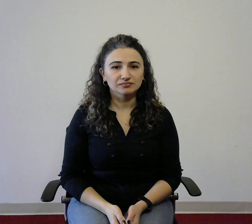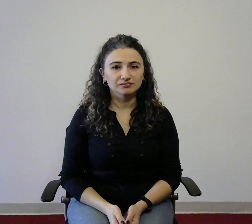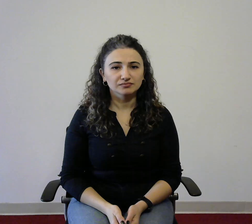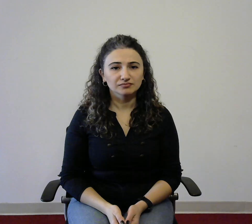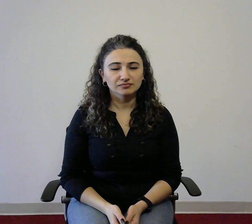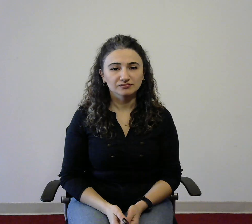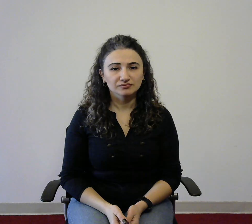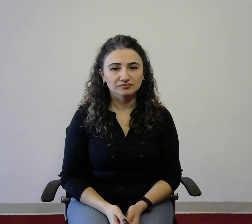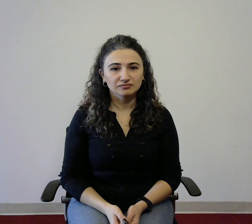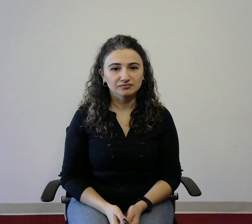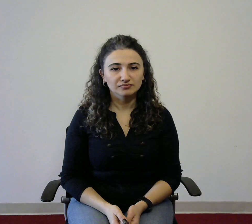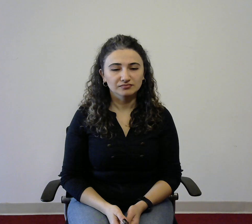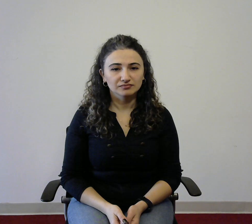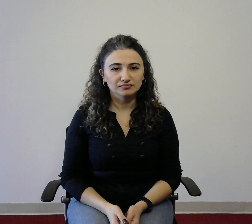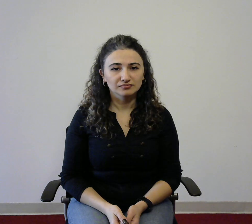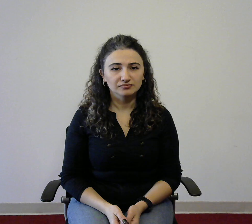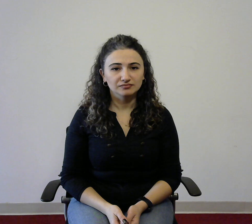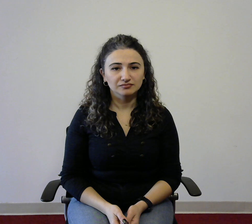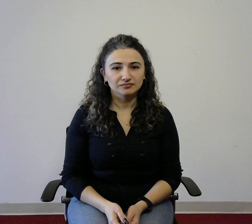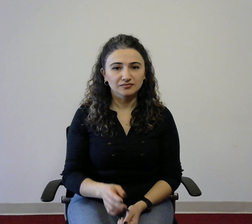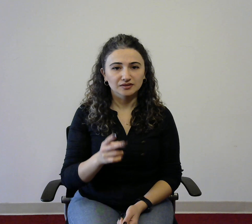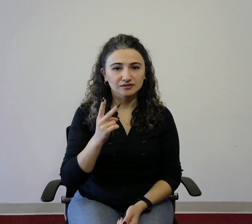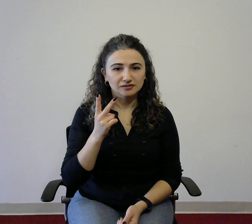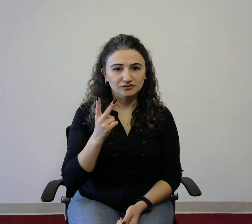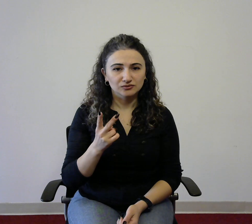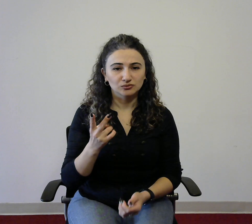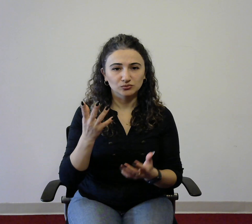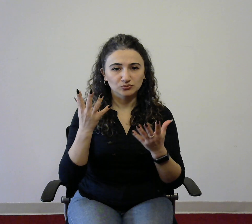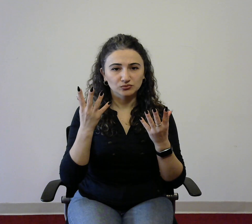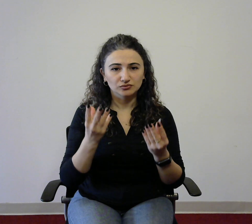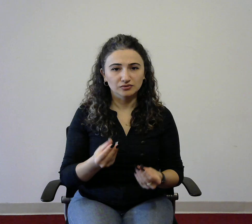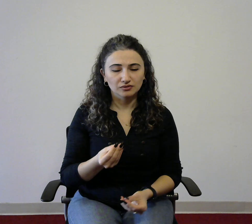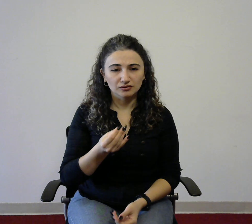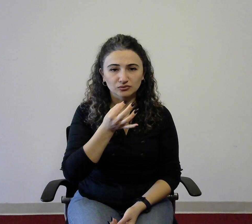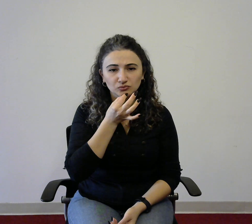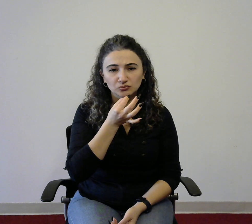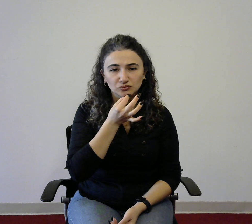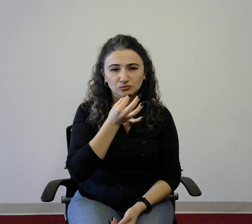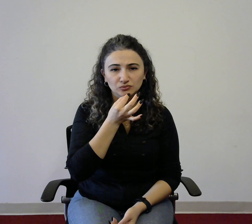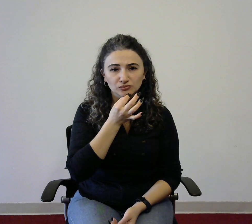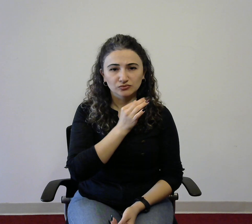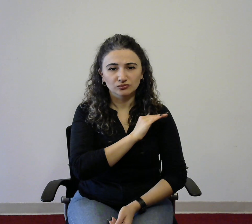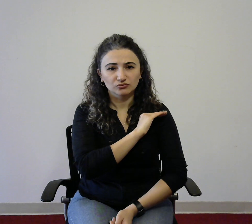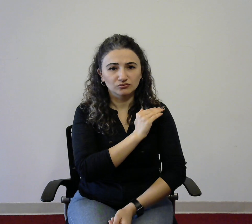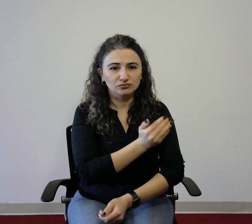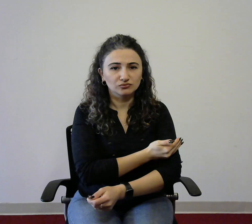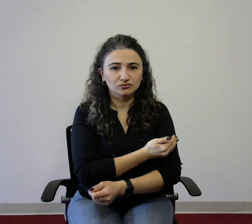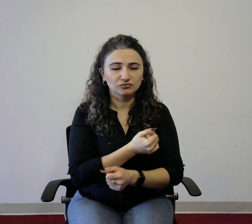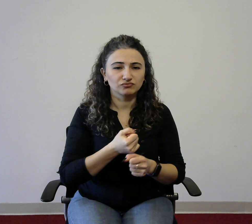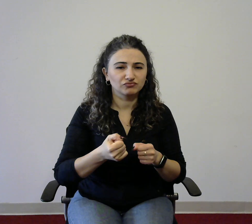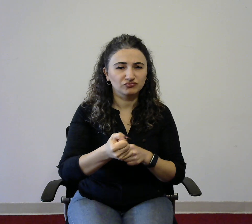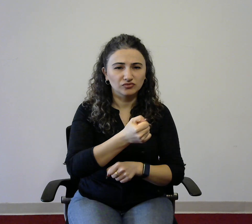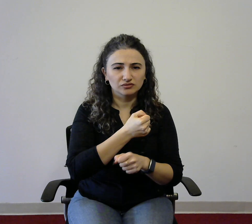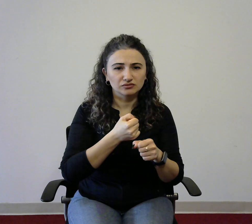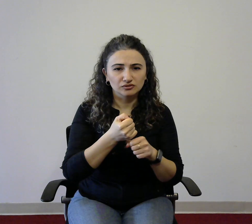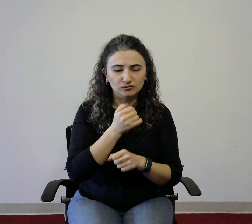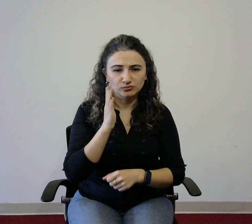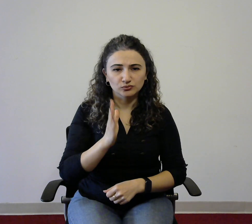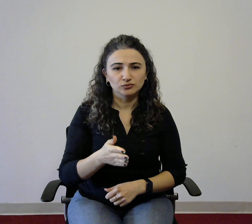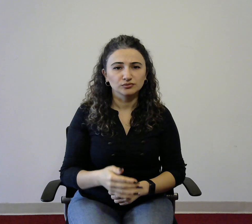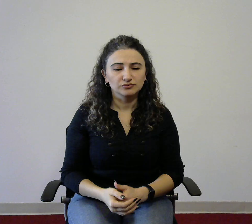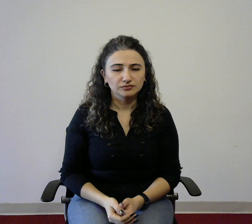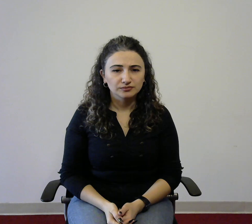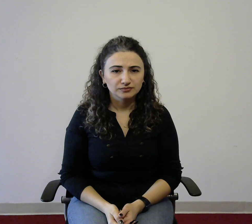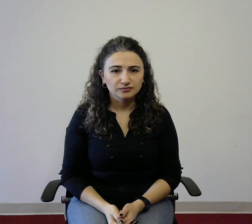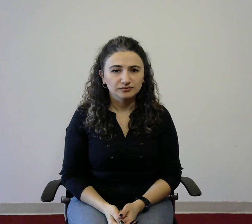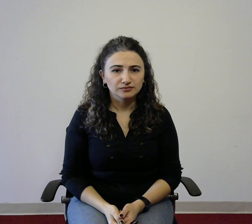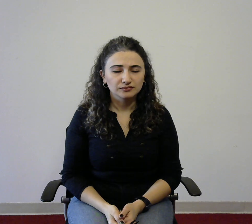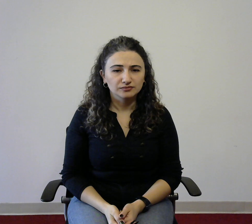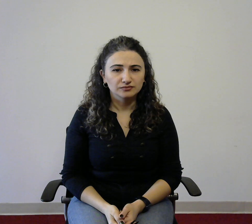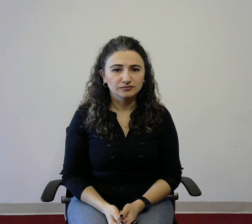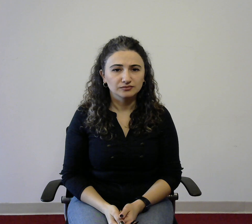İki gün sonra güclü külək olacaq